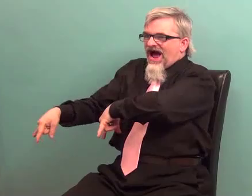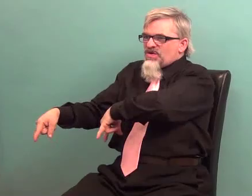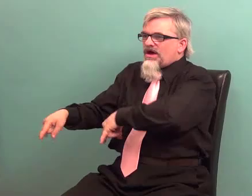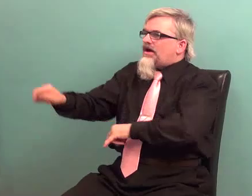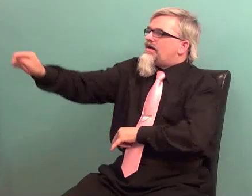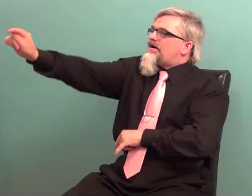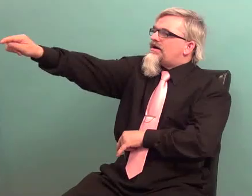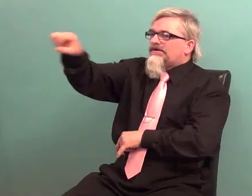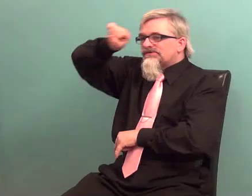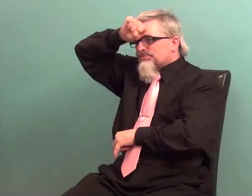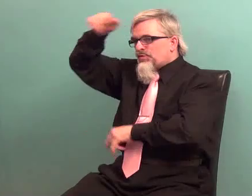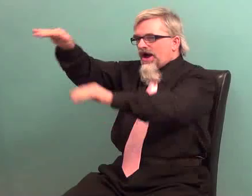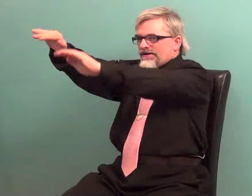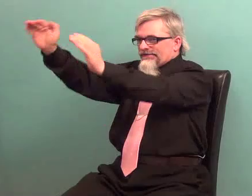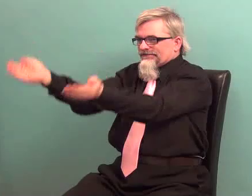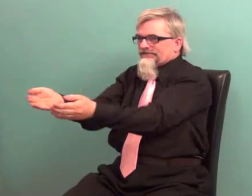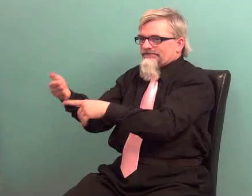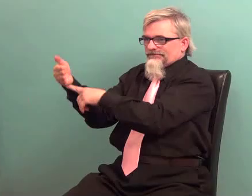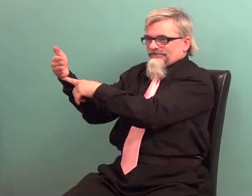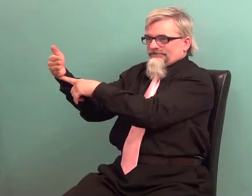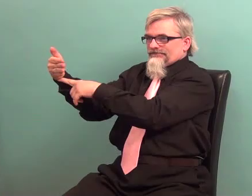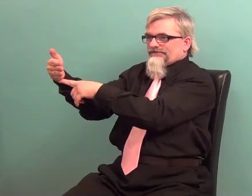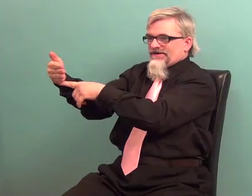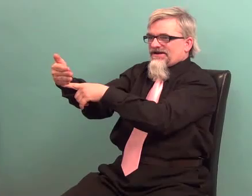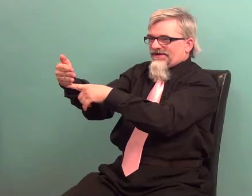Tam, w szklanym, kulistym akwarium pływa ryba.